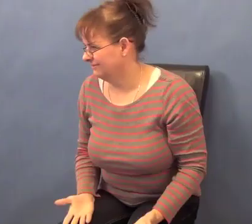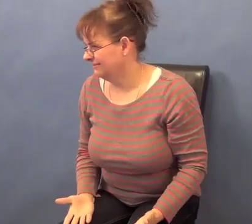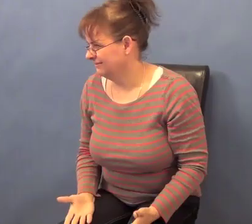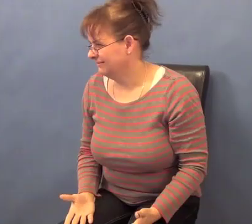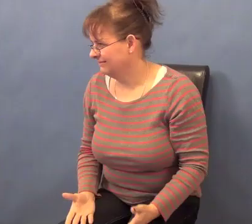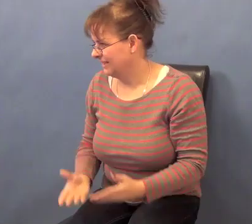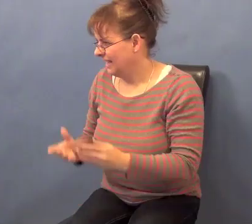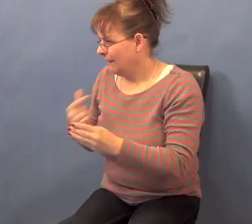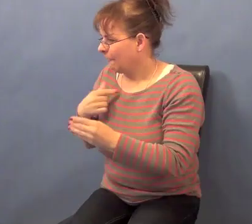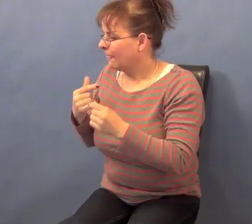Zdziwiłam się.